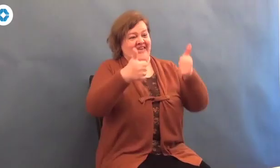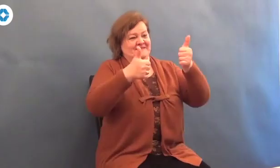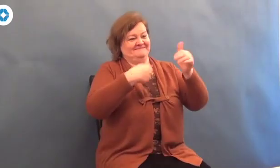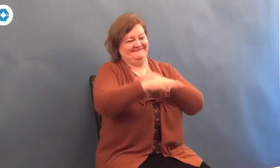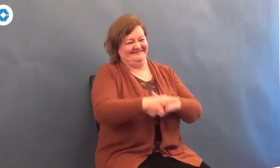Wychodzi.